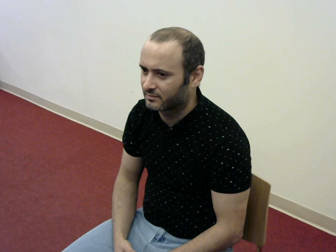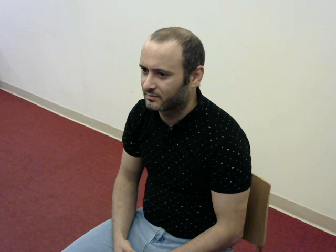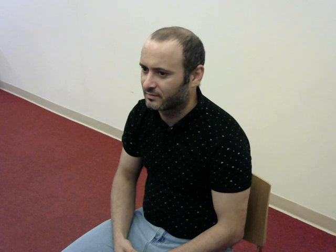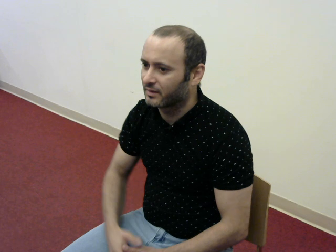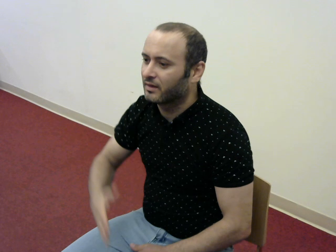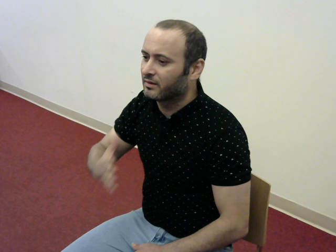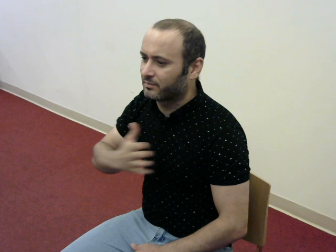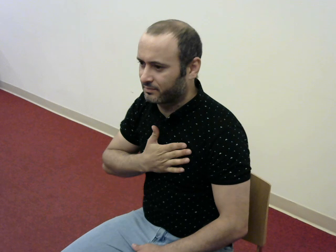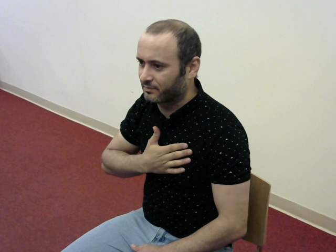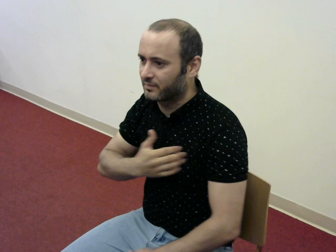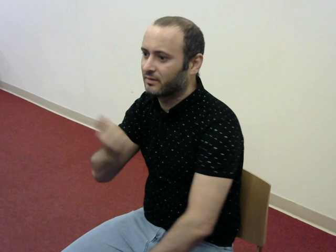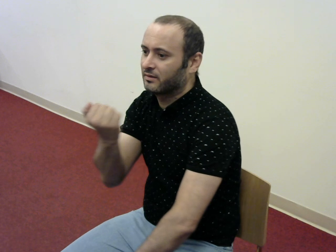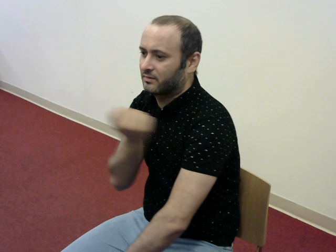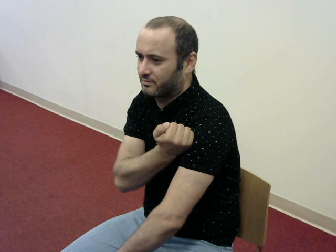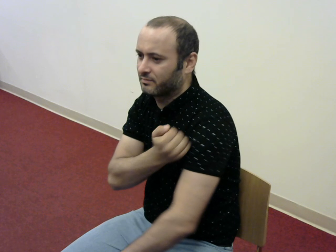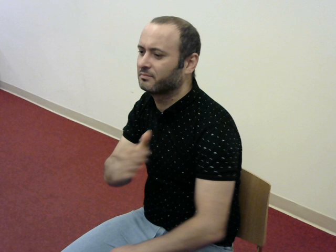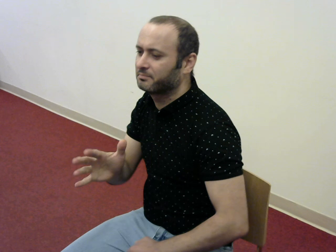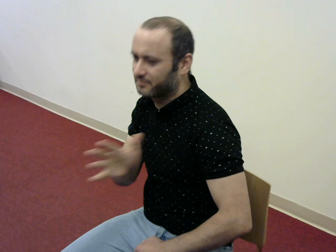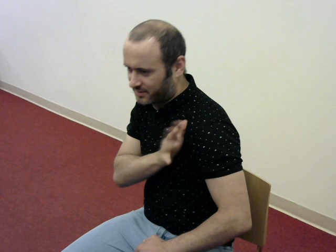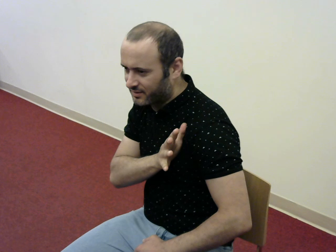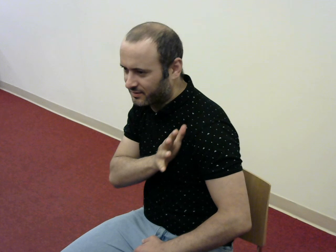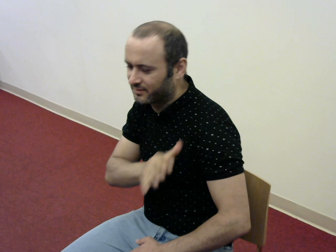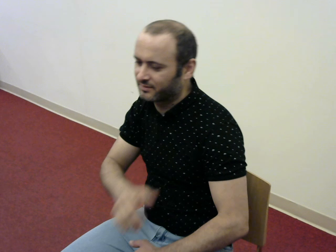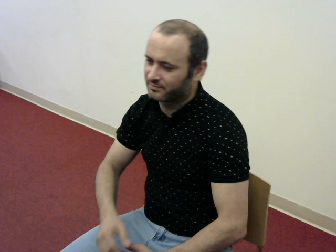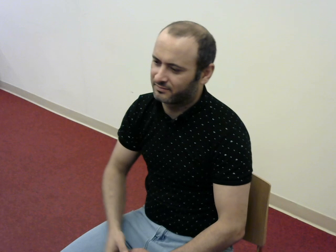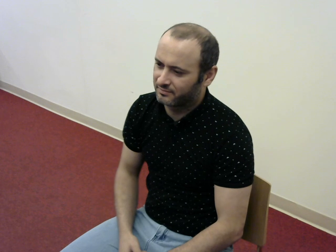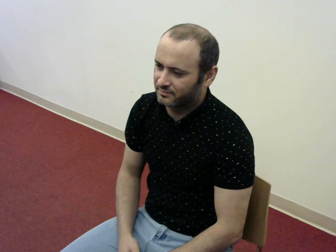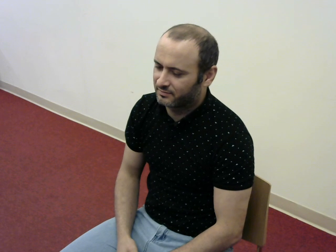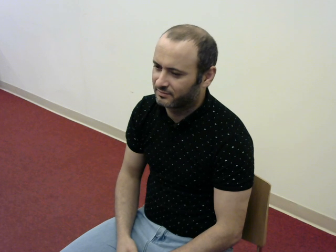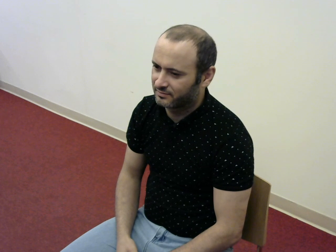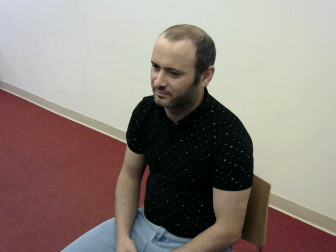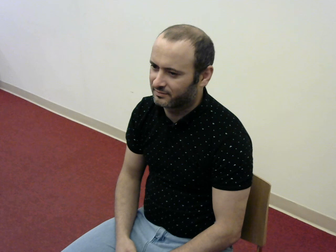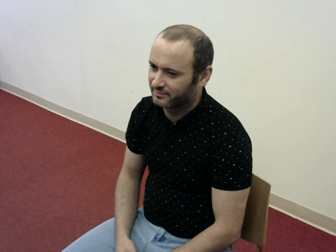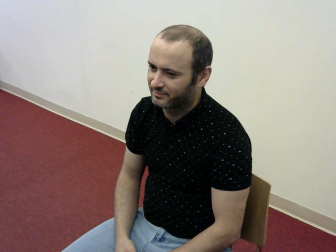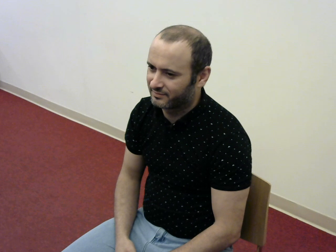Mən vaksin vurdurmuşam